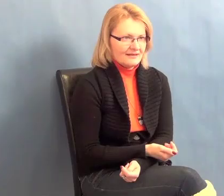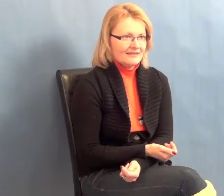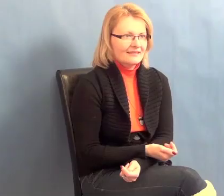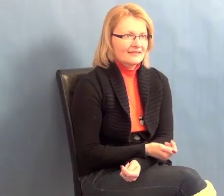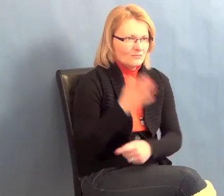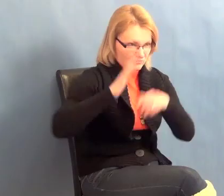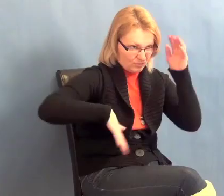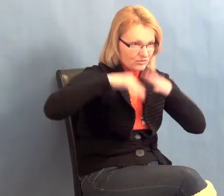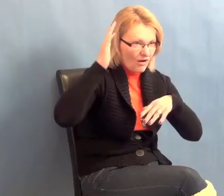Budowa?